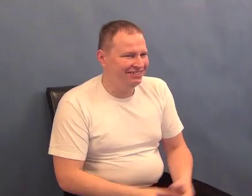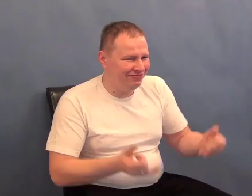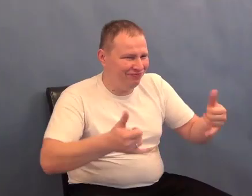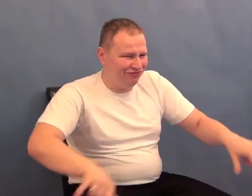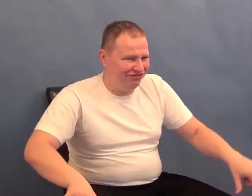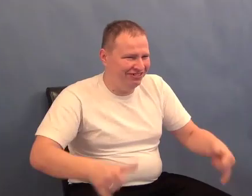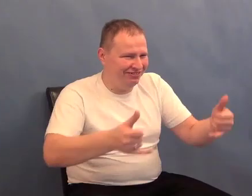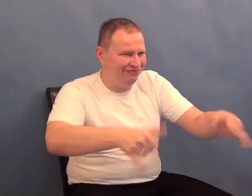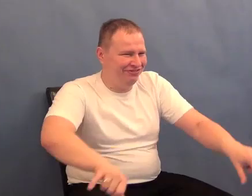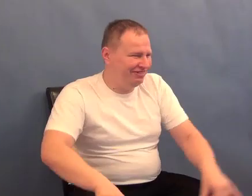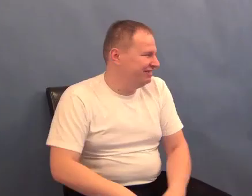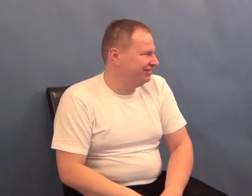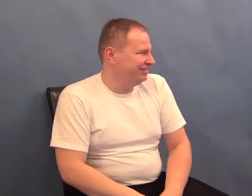Cztery nóżki by się rozjechały.